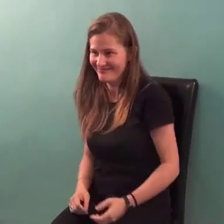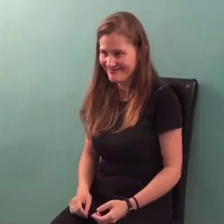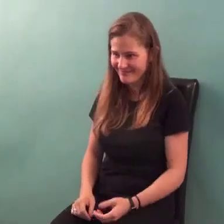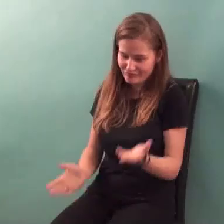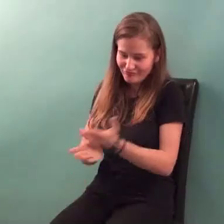Już.